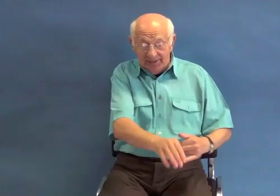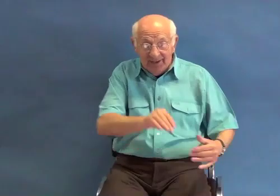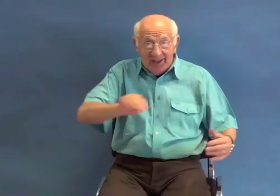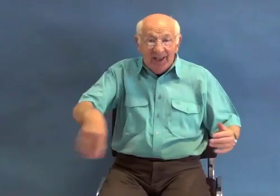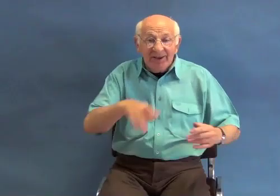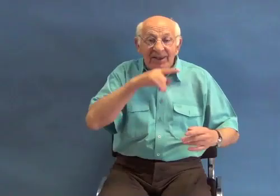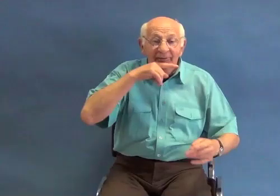Przenieść.